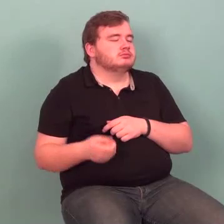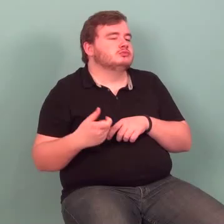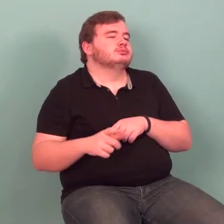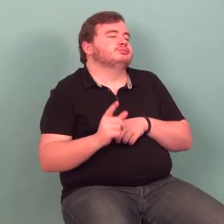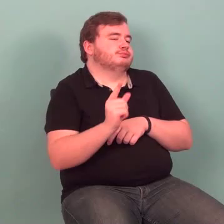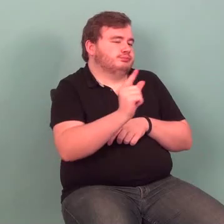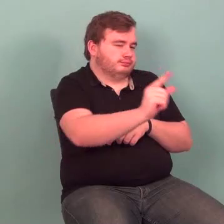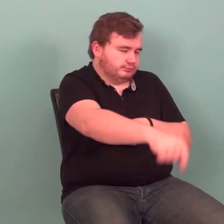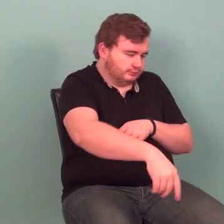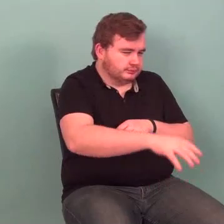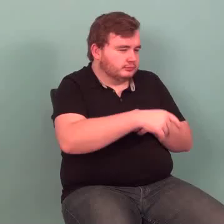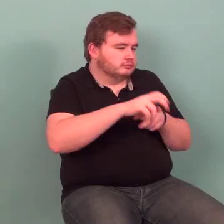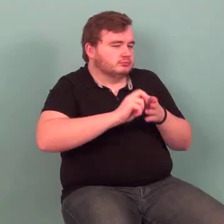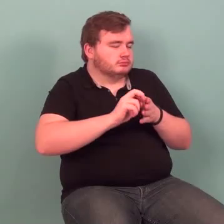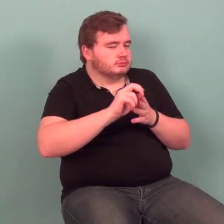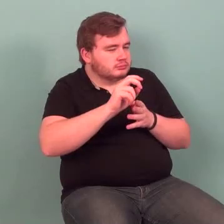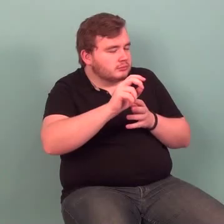Odchodzą.